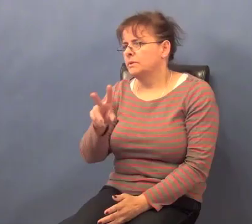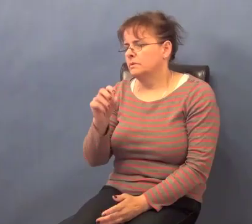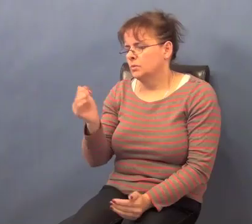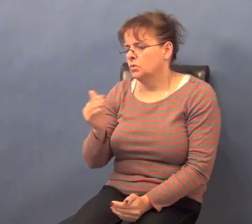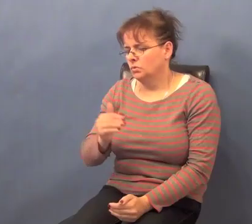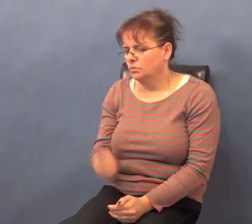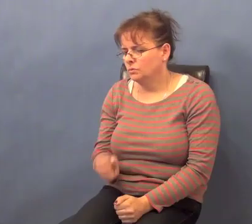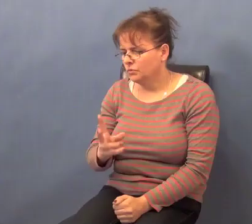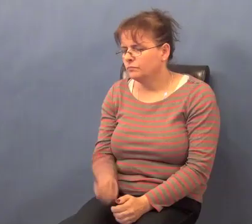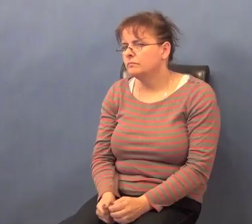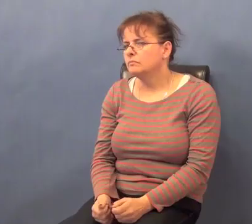Tak, tak, może.